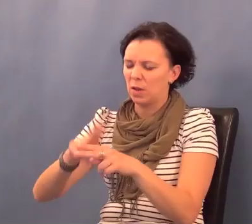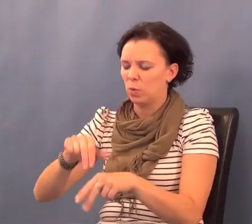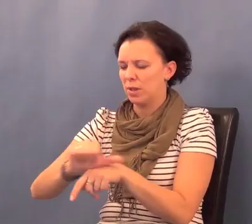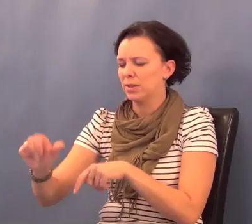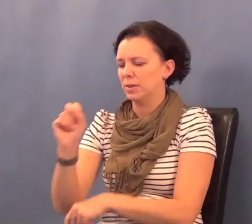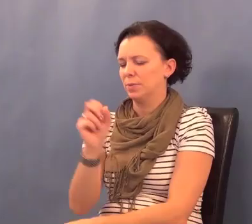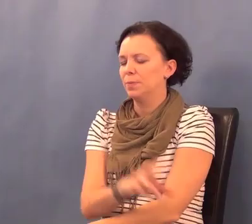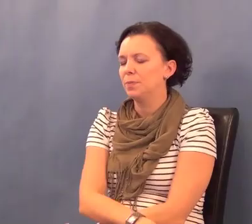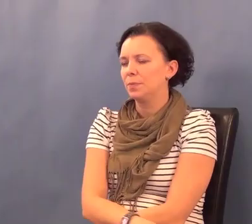W niektórych miejscach, tak, tak.